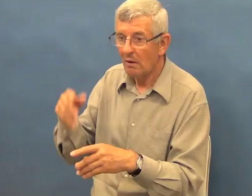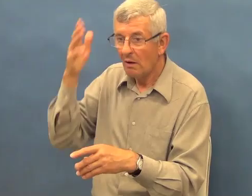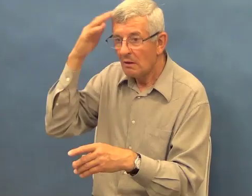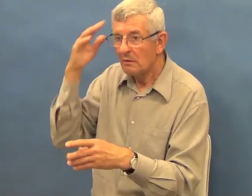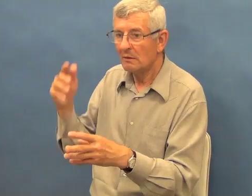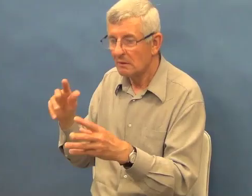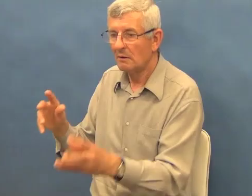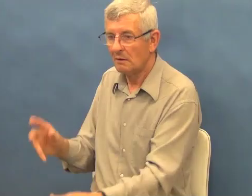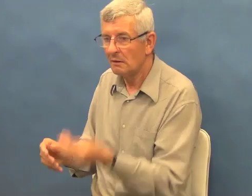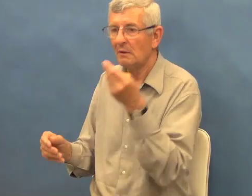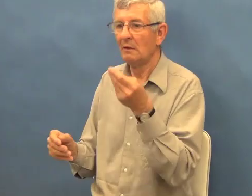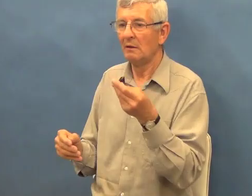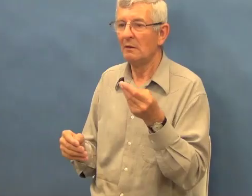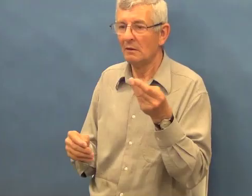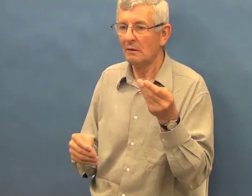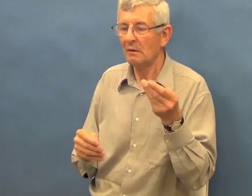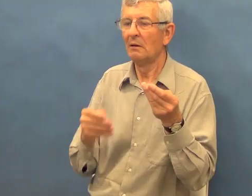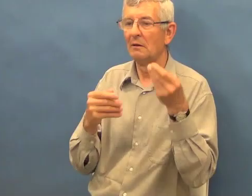Podnoszą i oddają chłopcu.